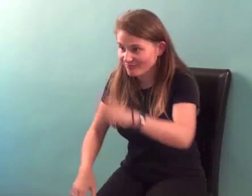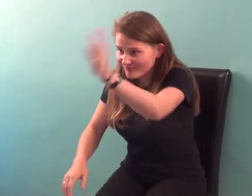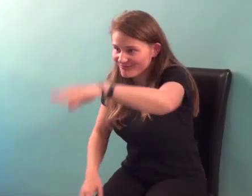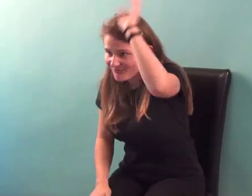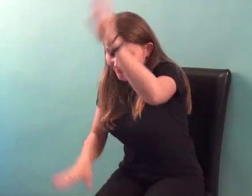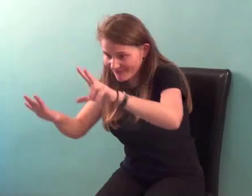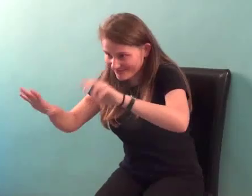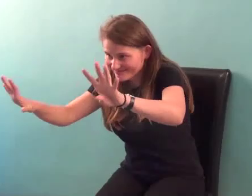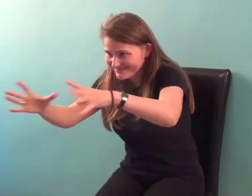Ósma, dziewiąta, dziesiąta.